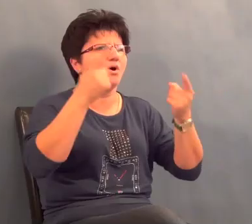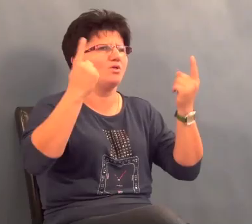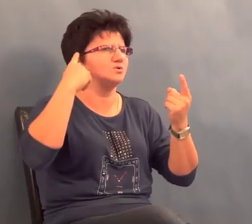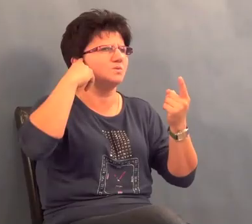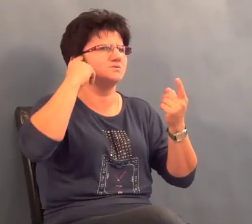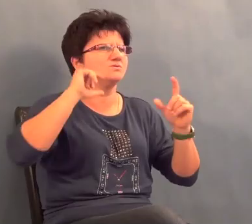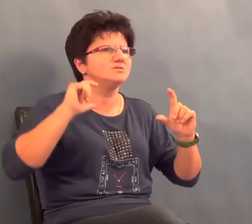"Co się stało?"